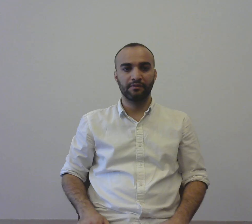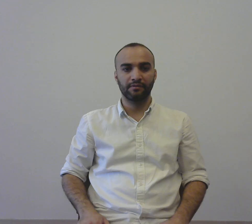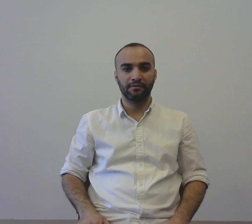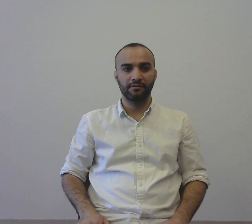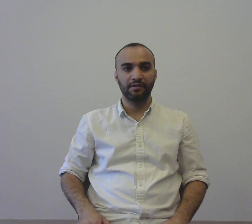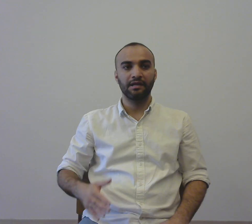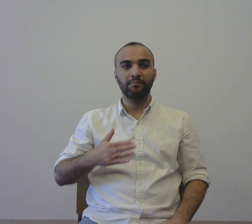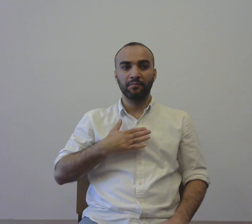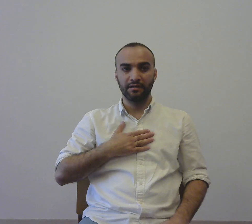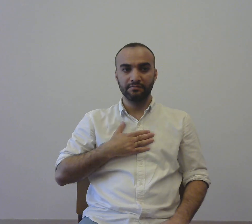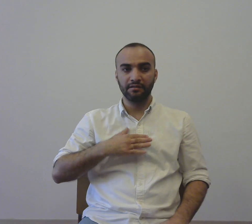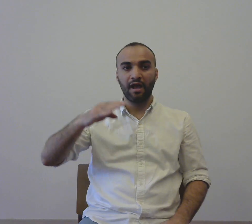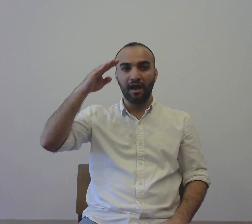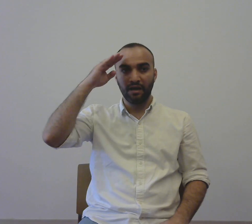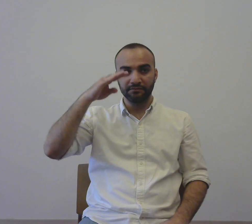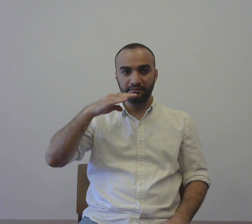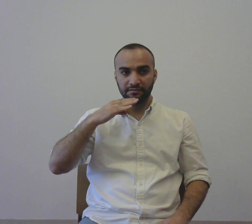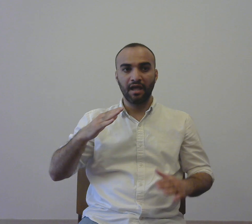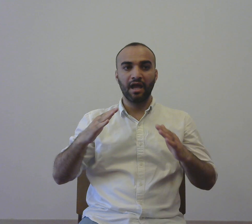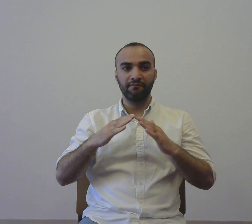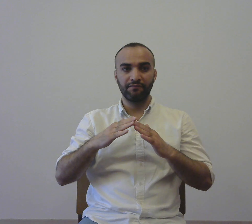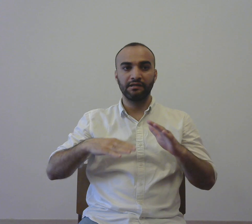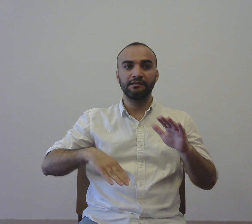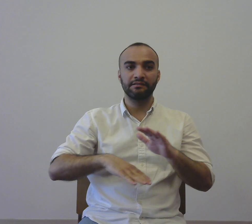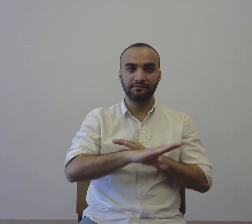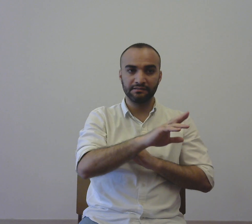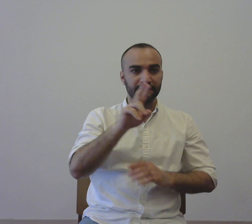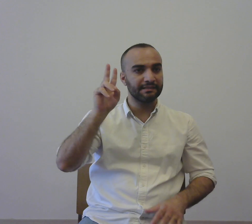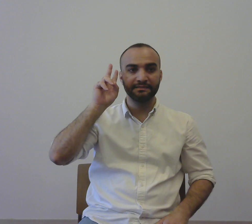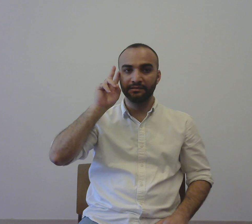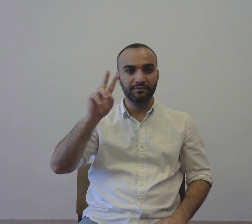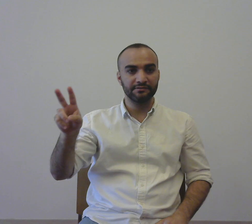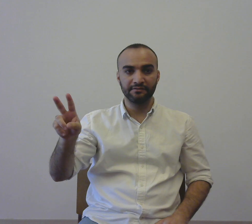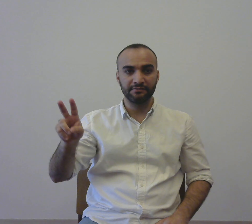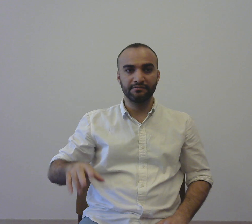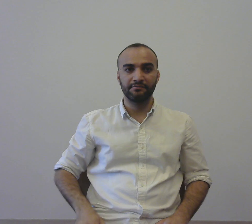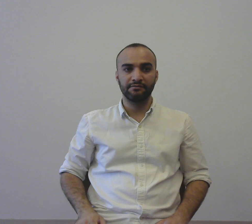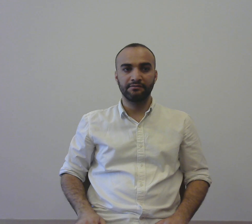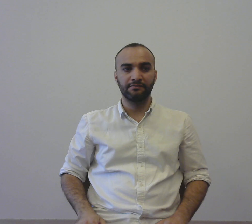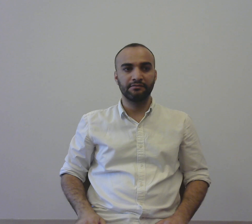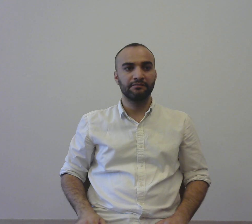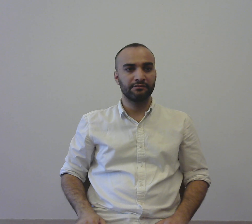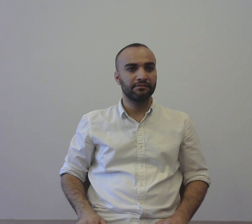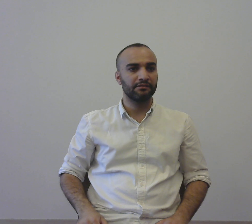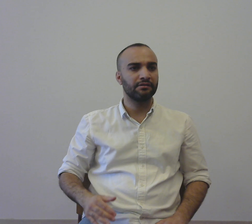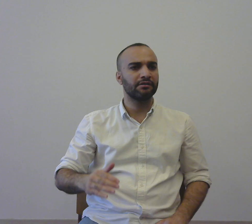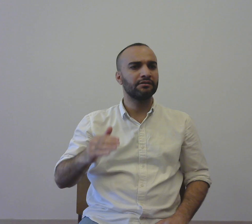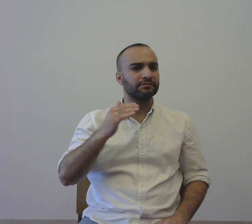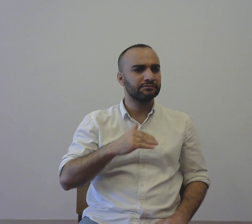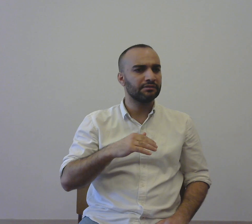Mənim atam evdən çıxa bilmir